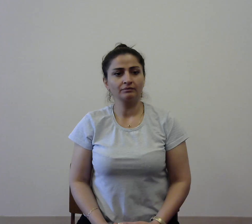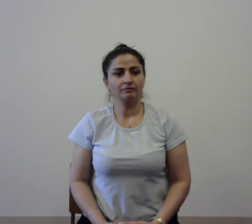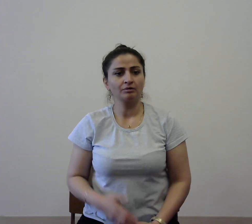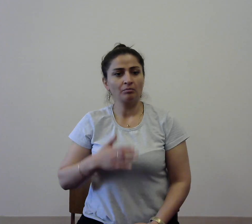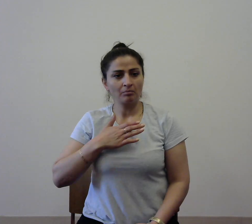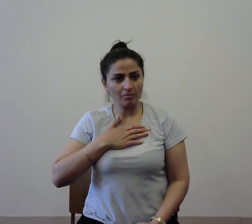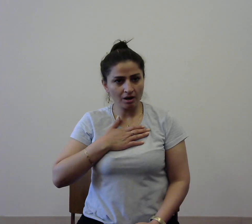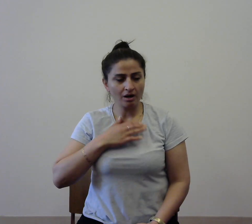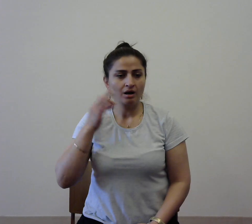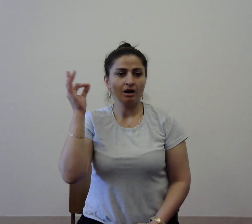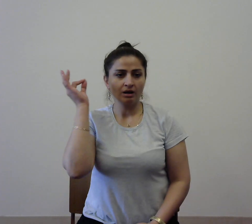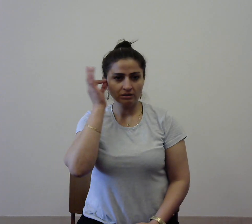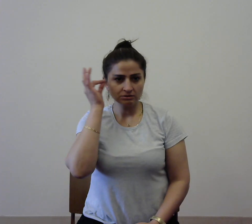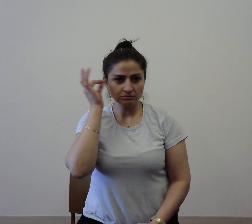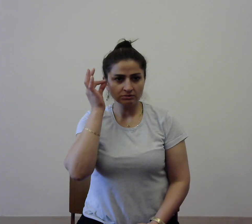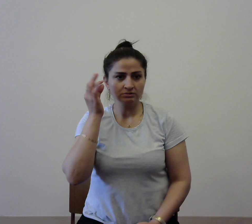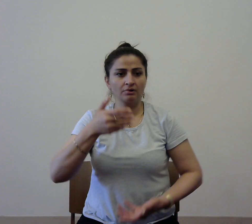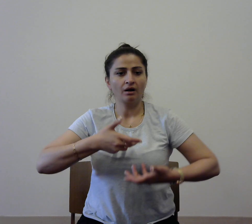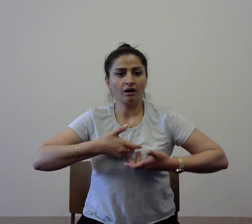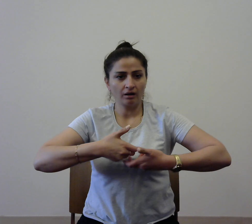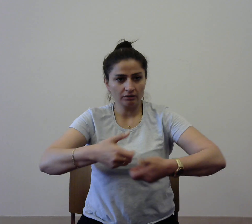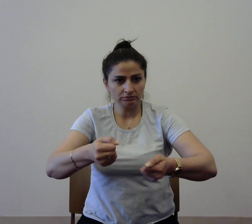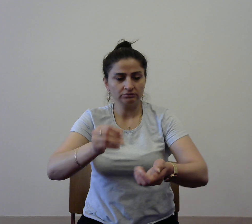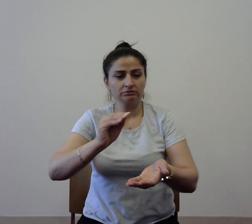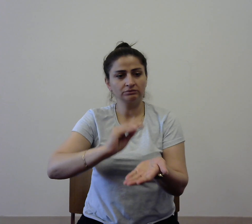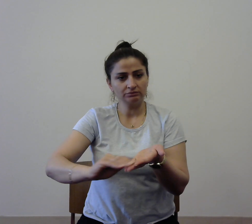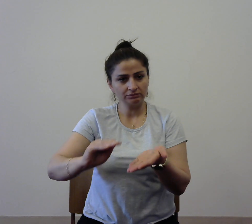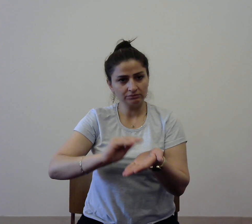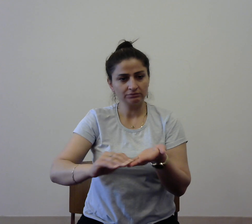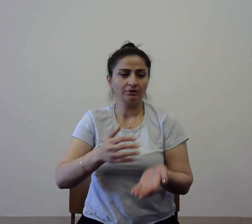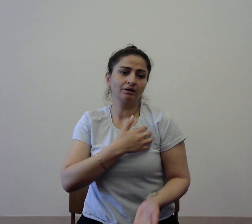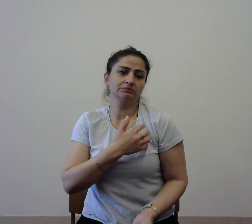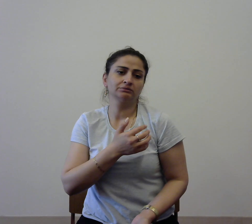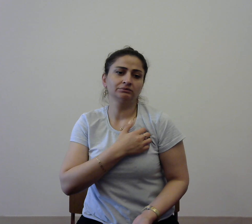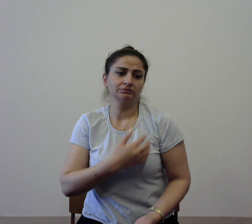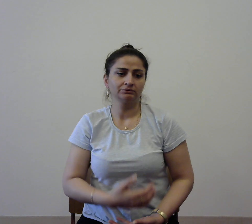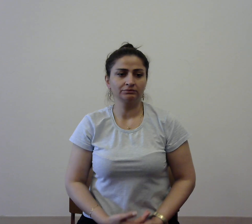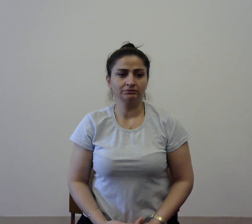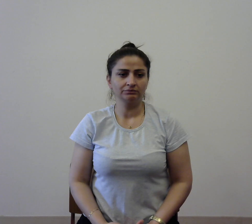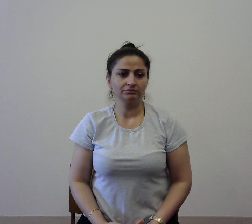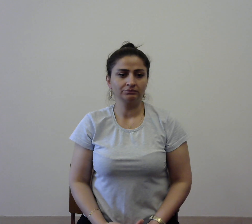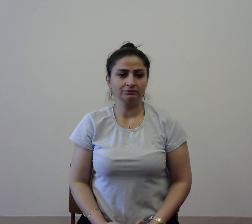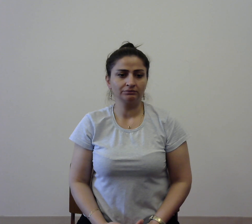Mən həkimin qəbuluna yazılmaq istəyirəm